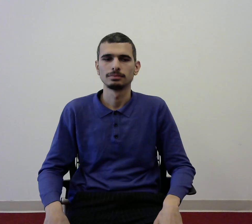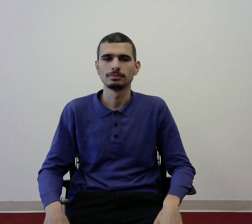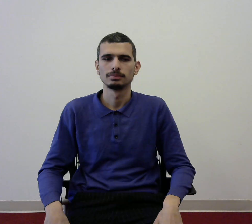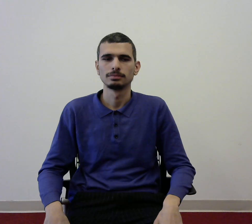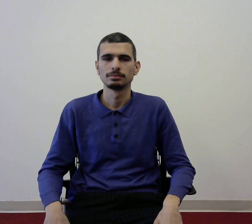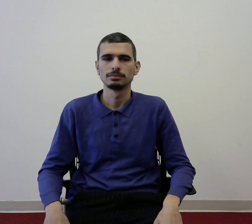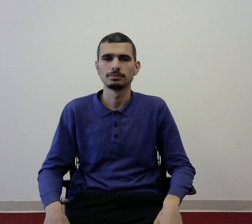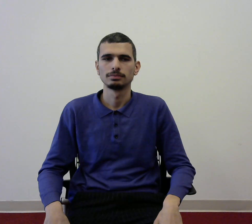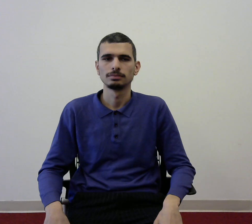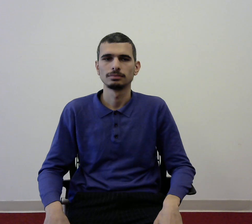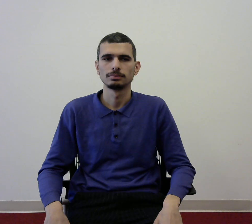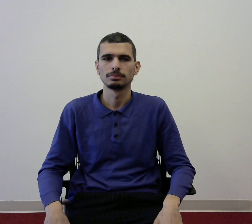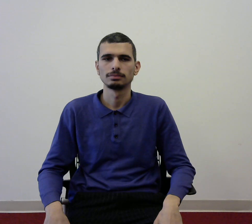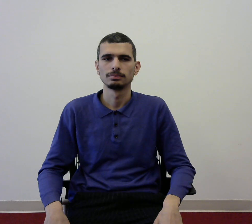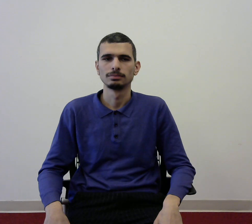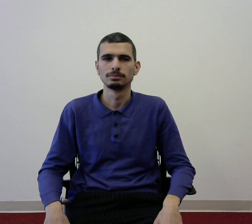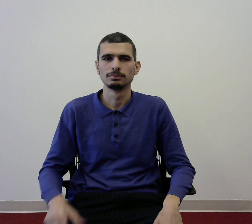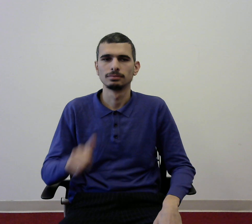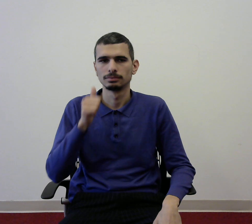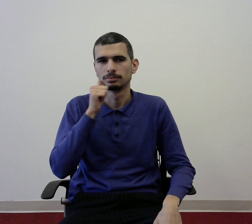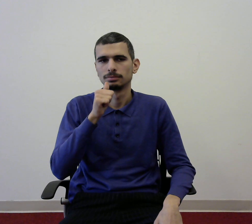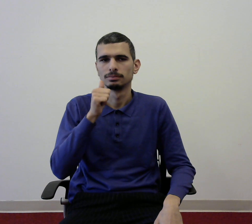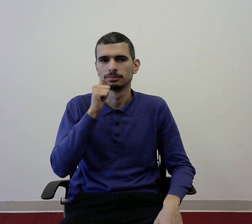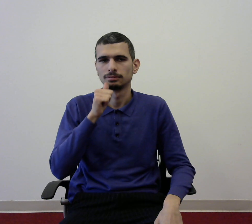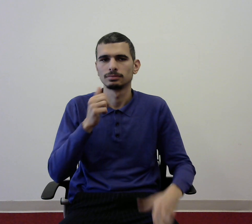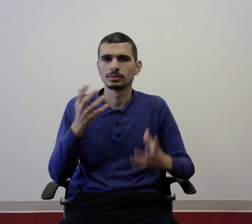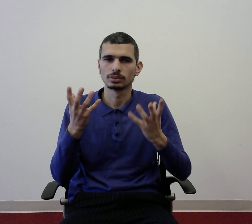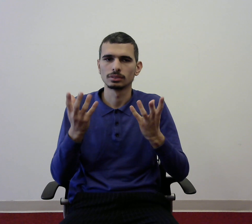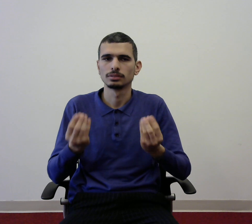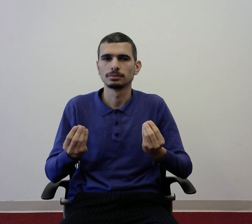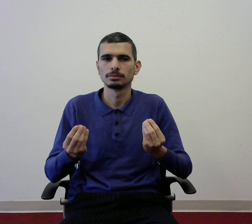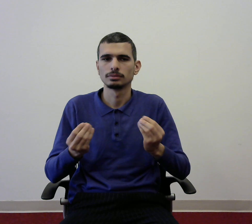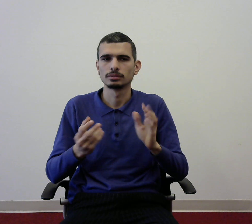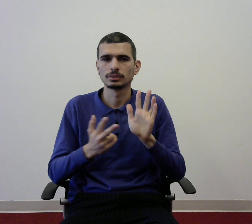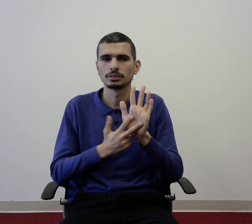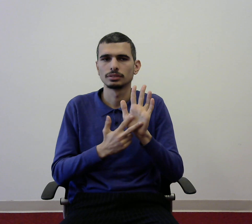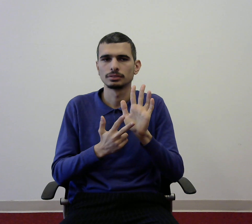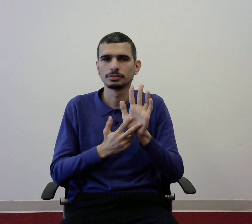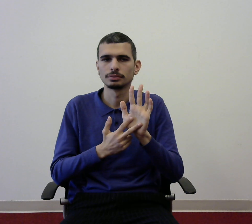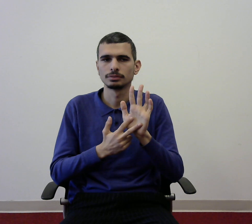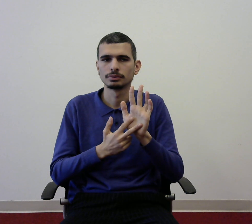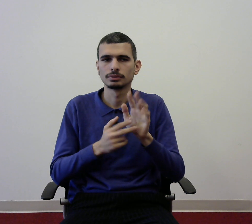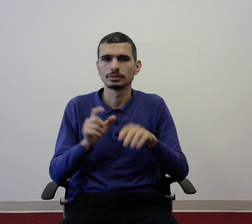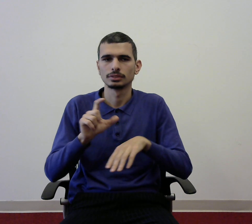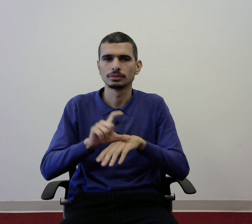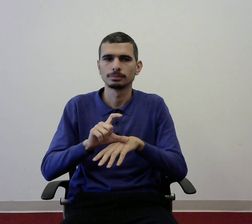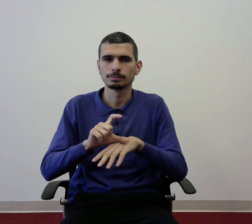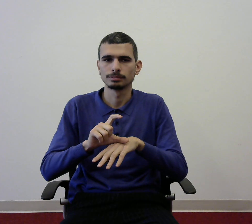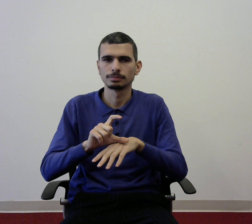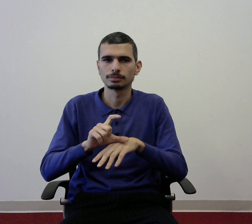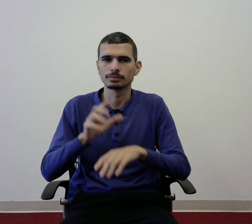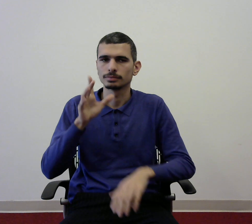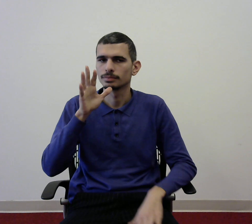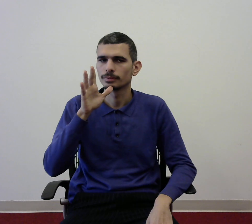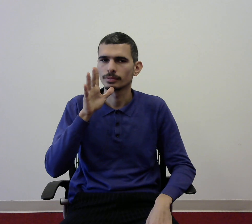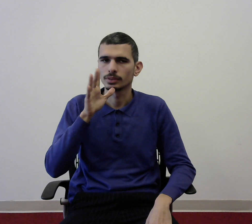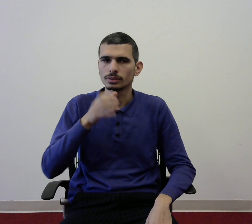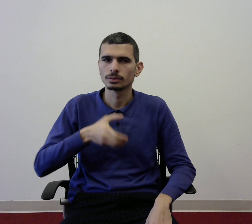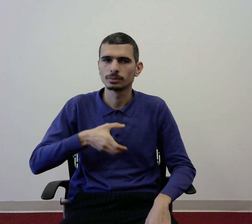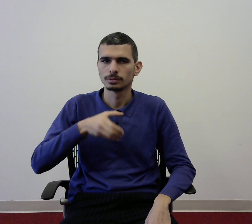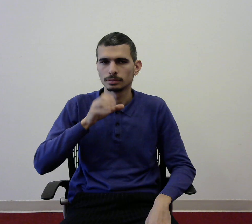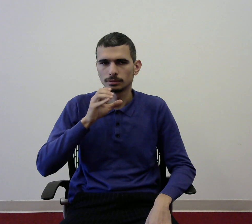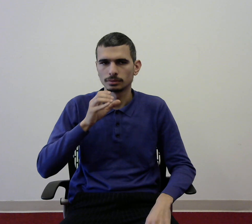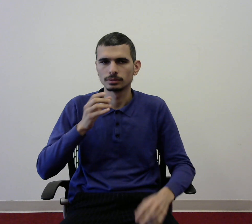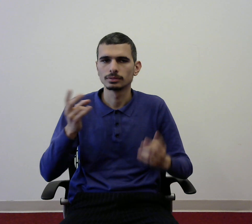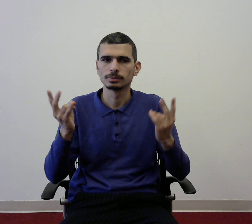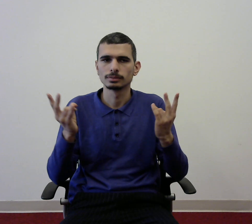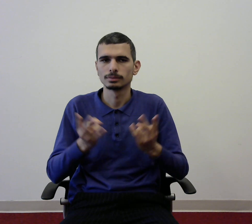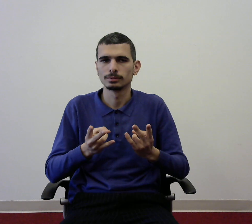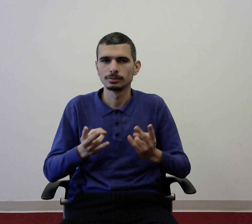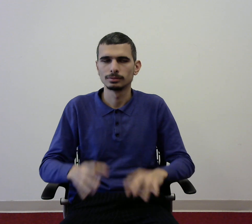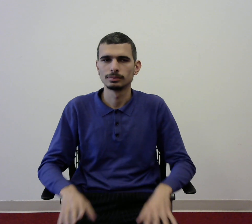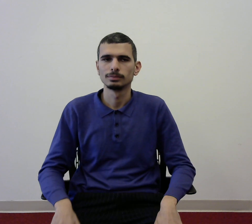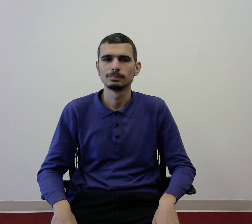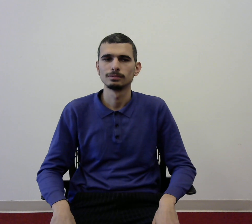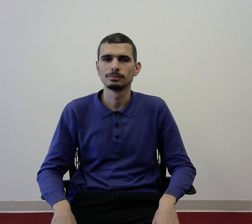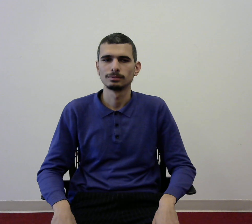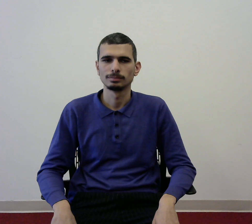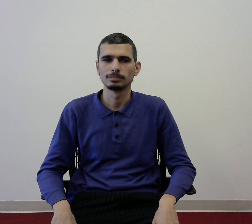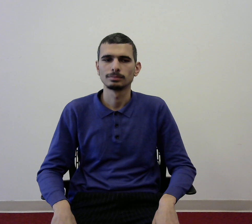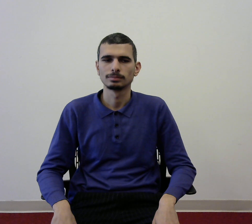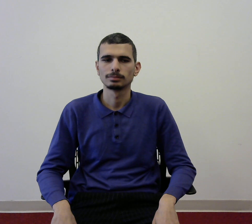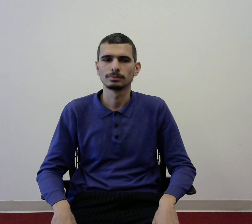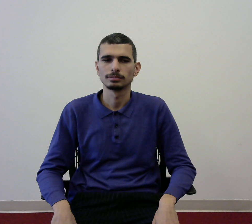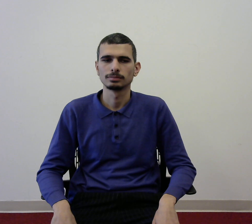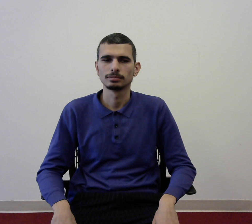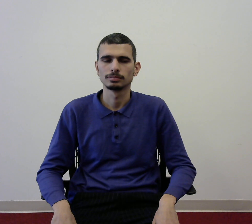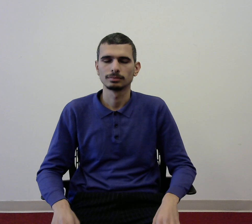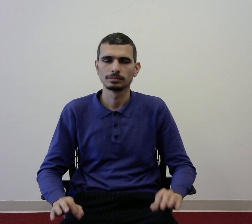Hər gün 8 stəkan su içmək lazımdır